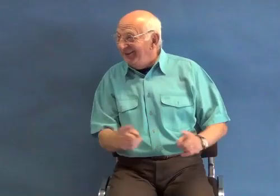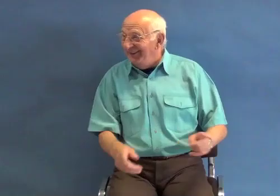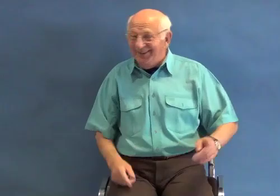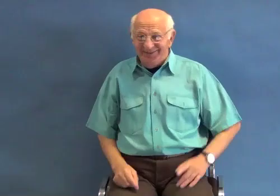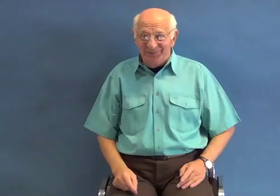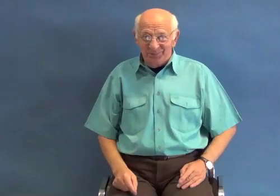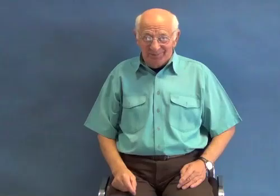Albo.